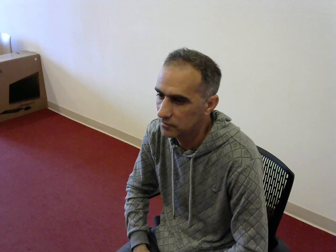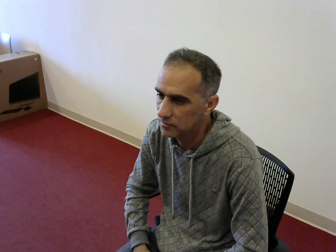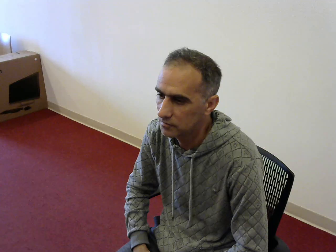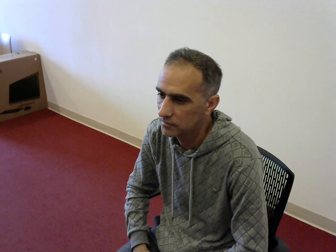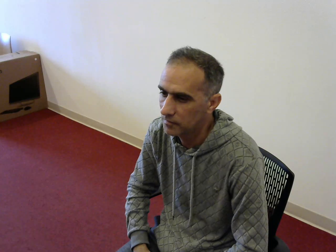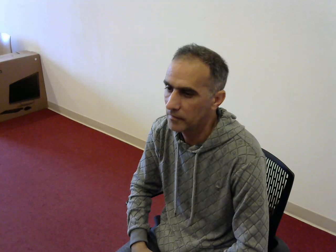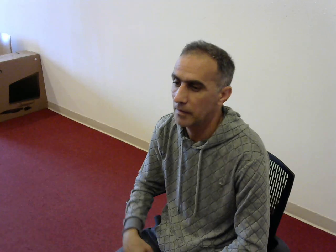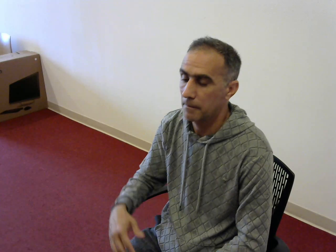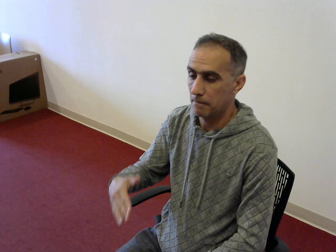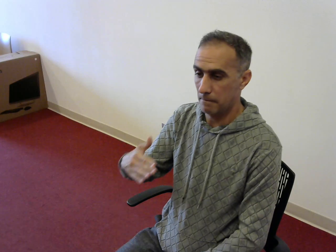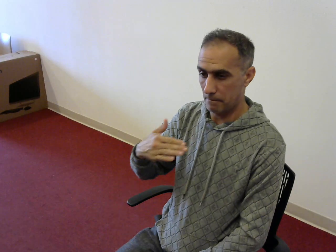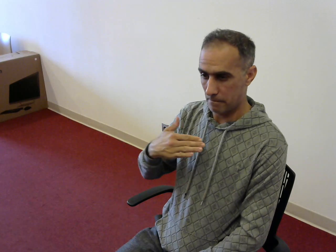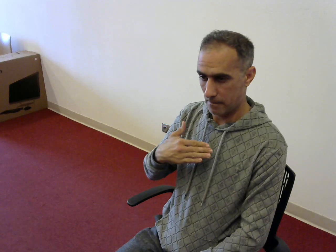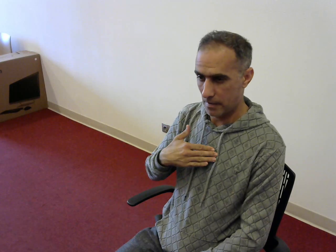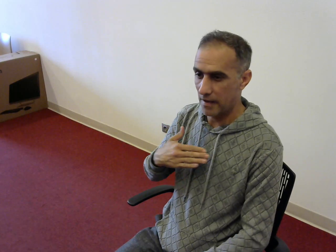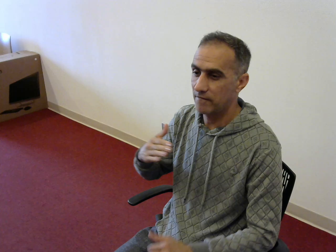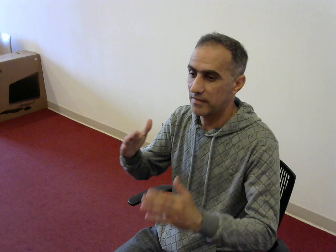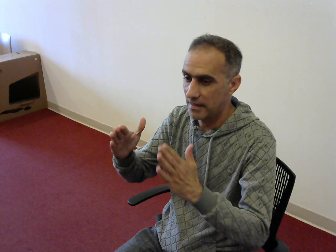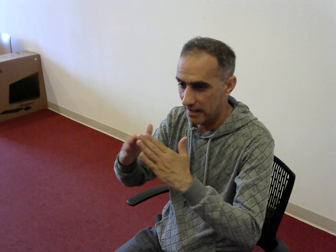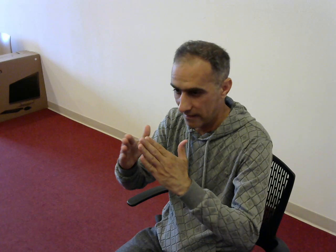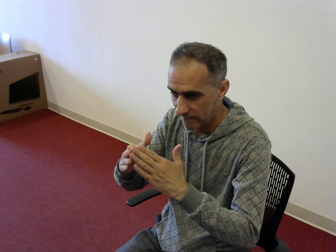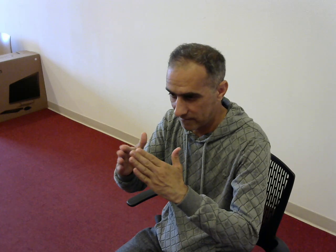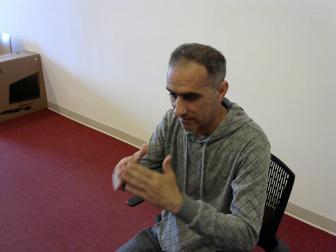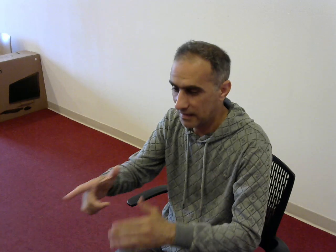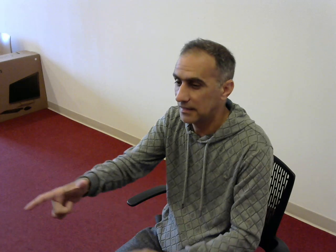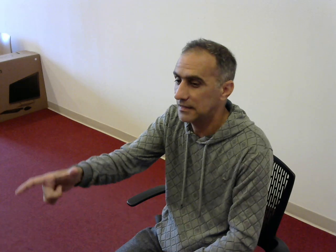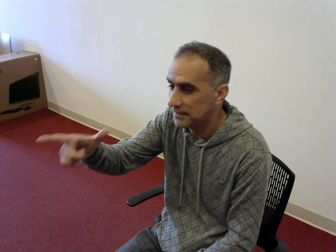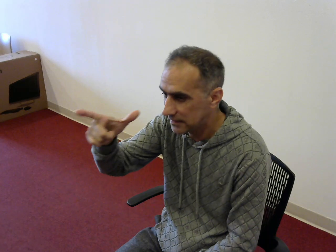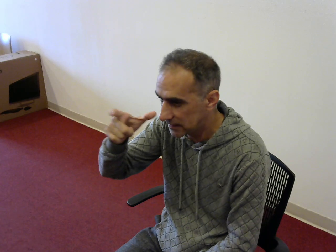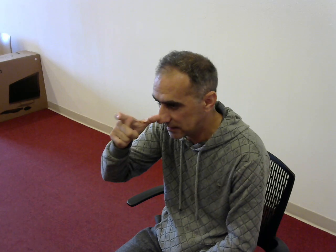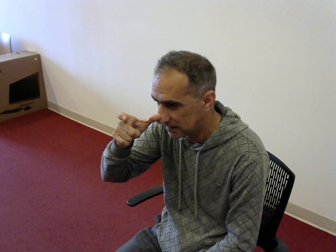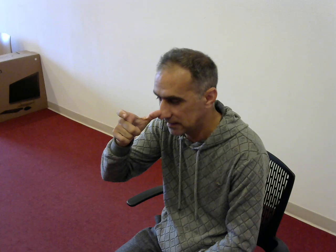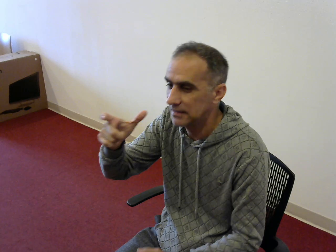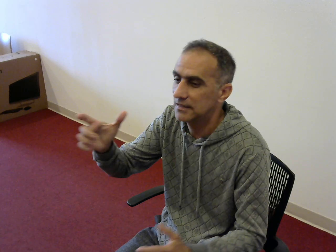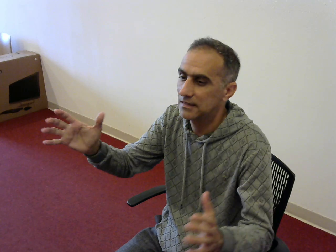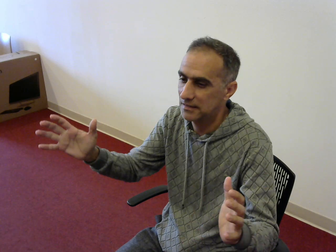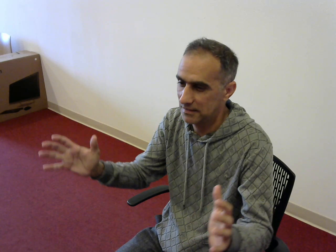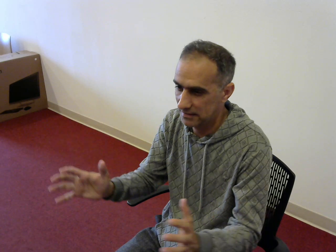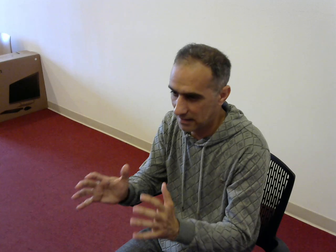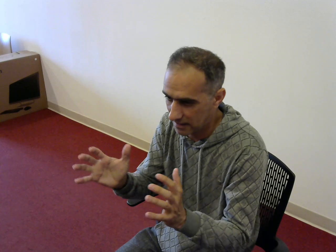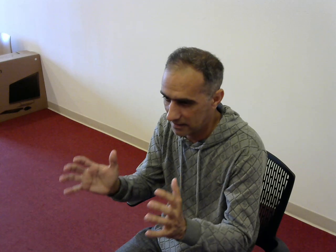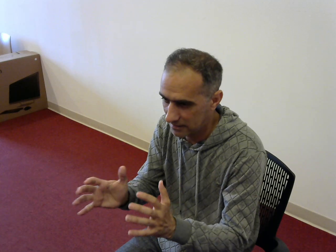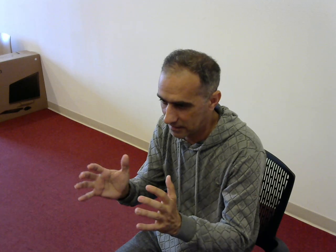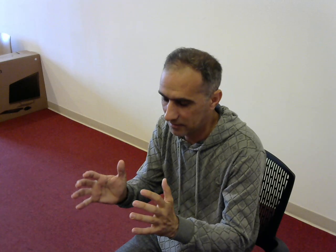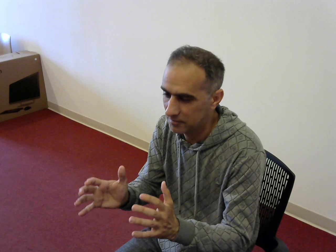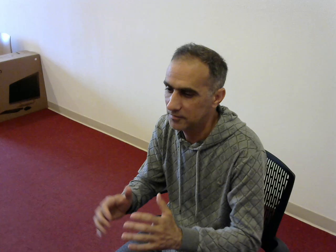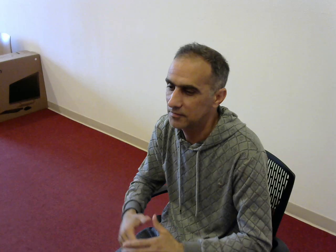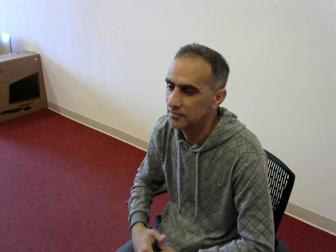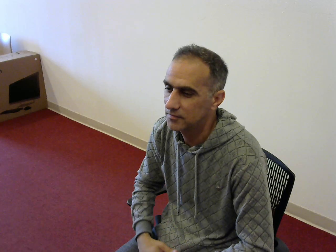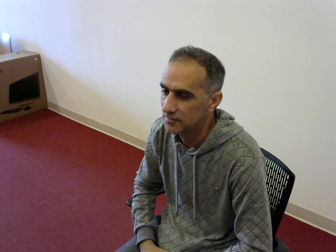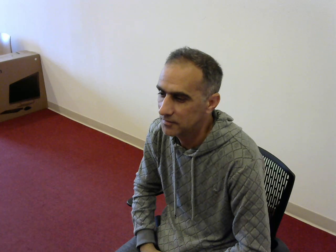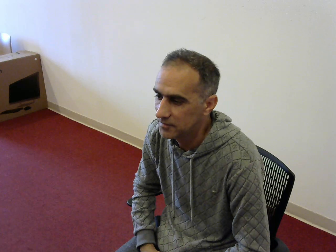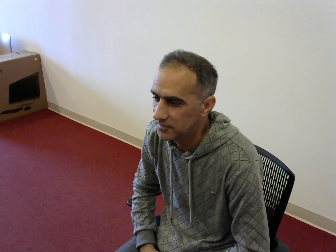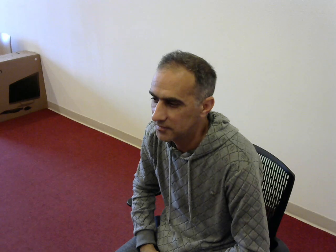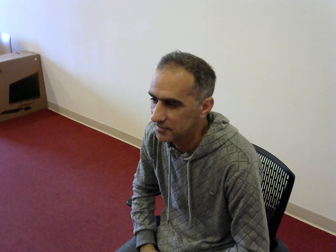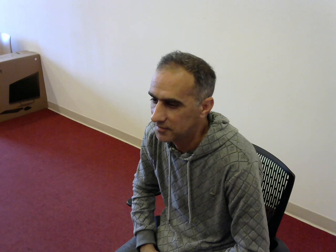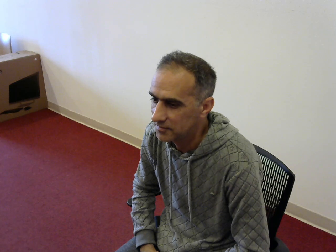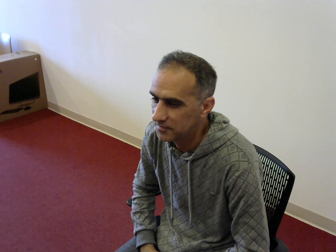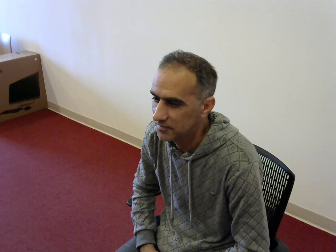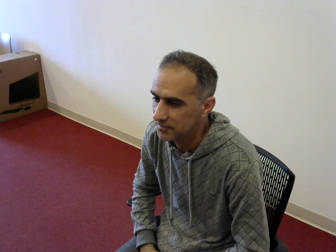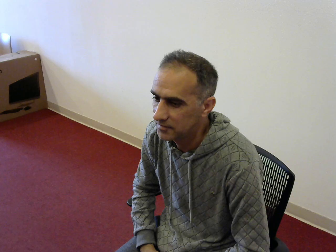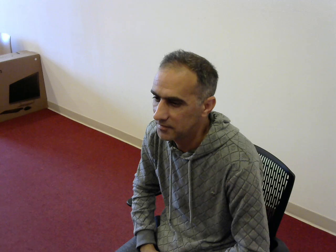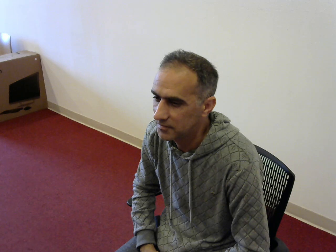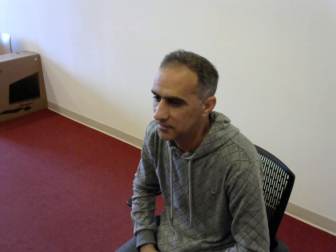Mən evdə it saxlayıram